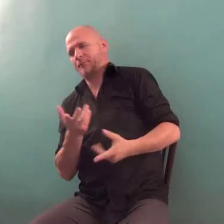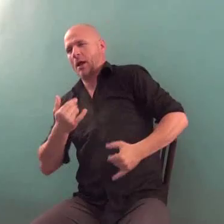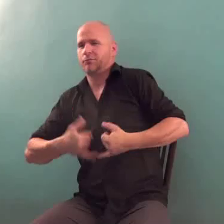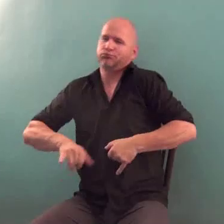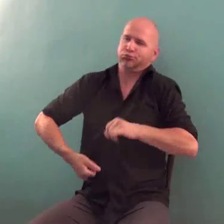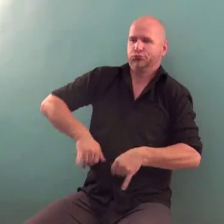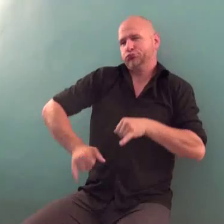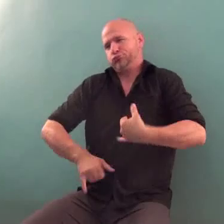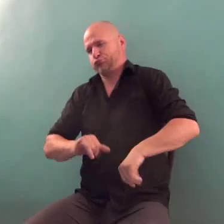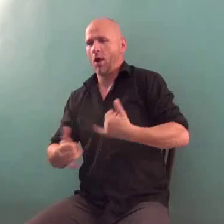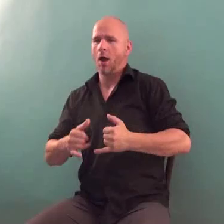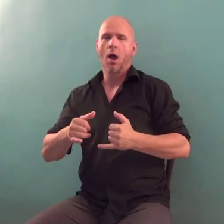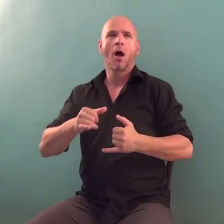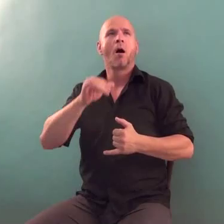Chłopiec przebiera nogami.